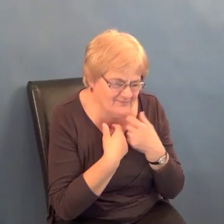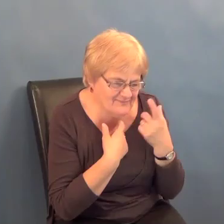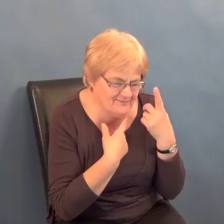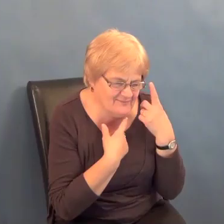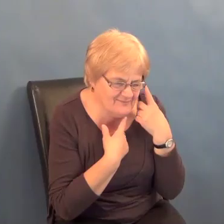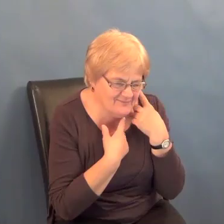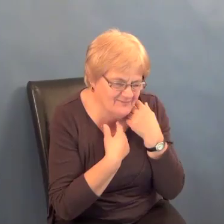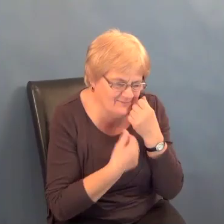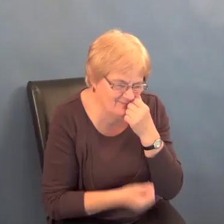Aha.